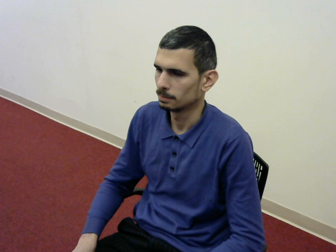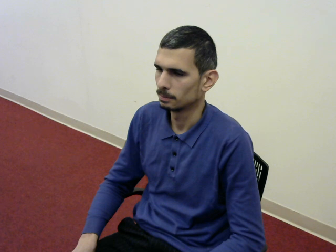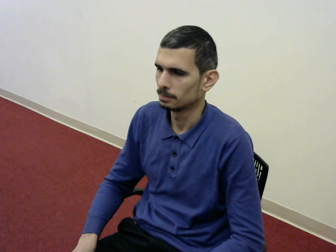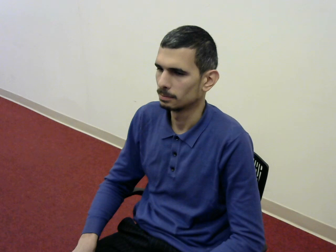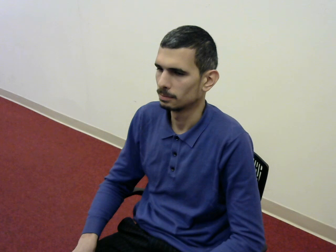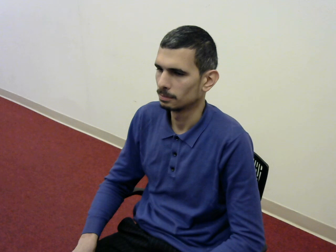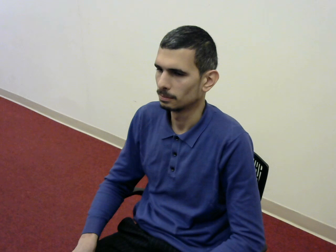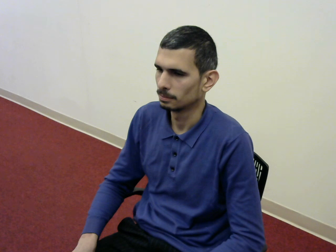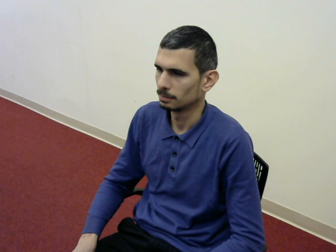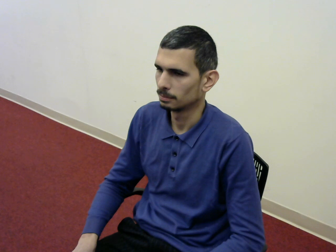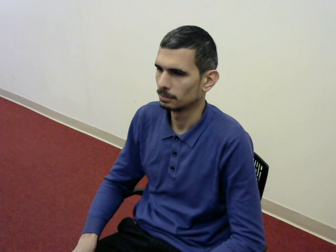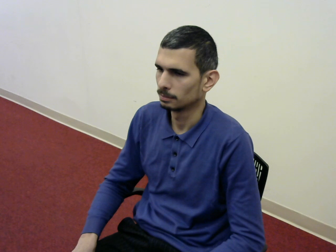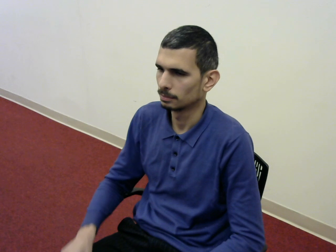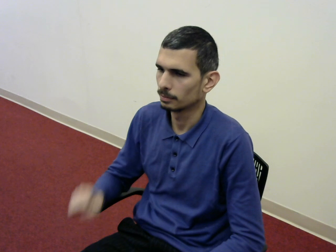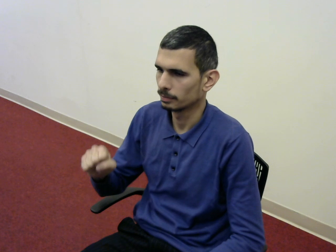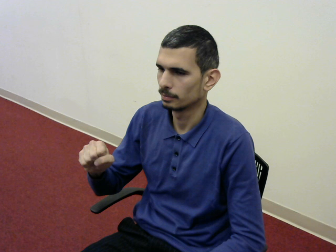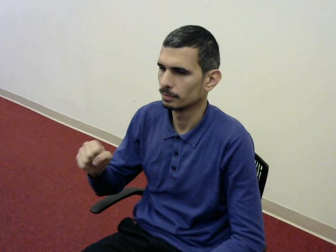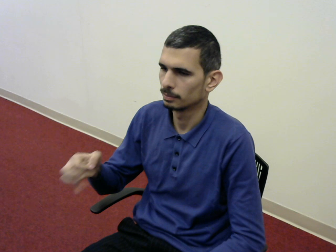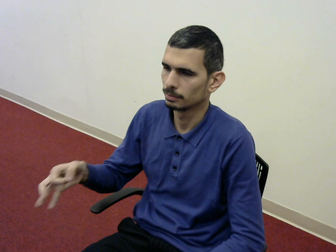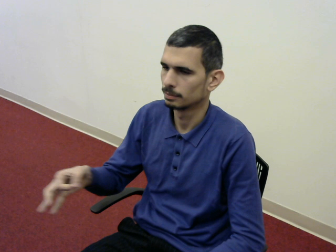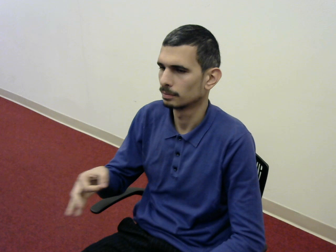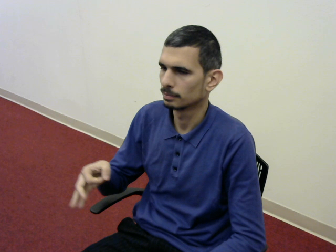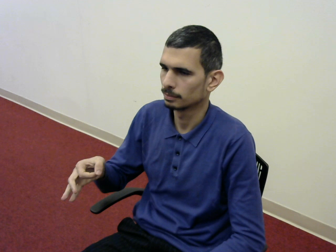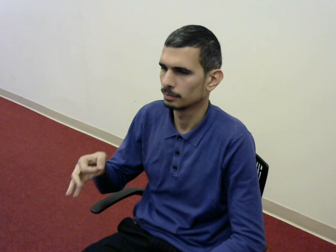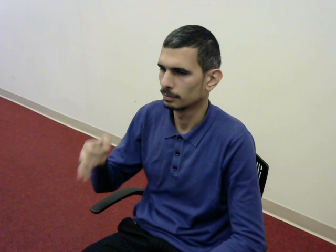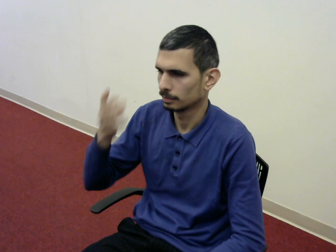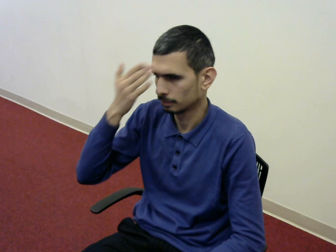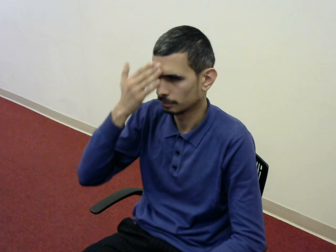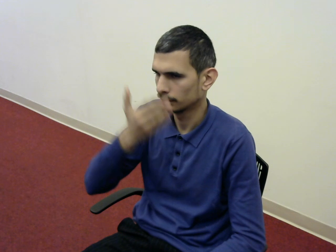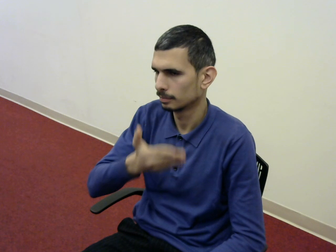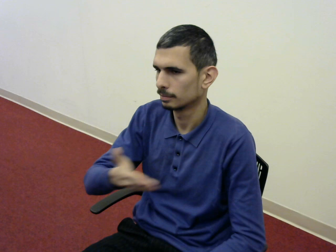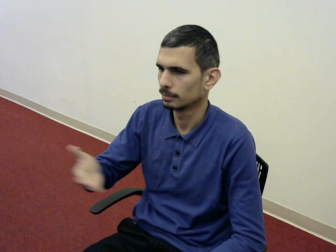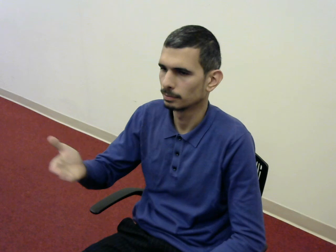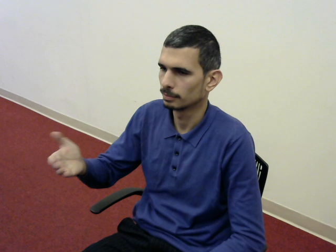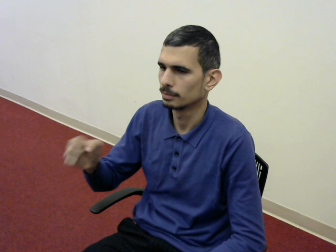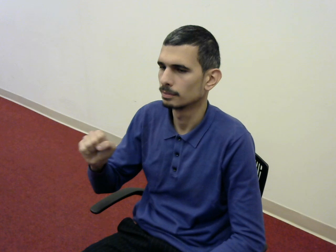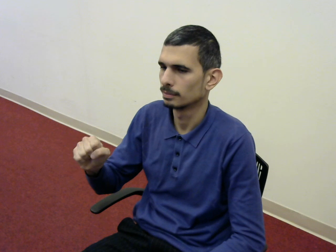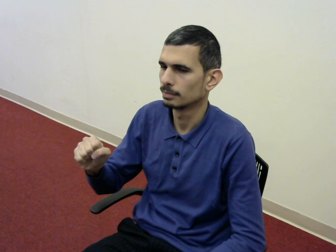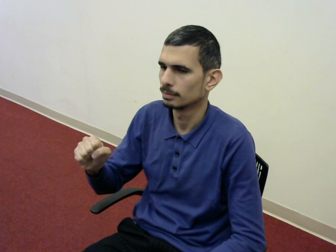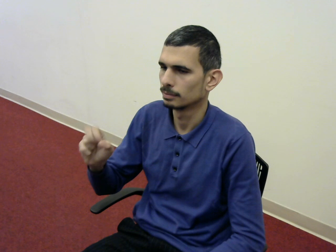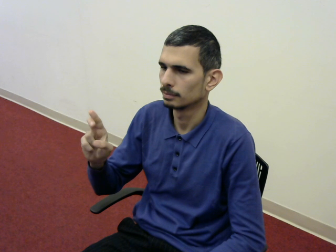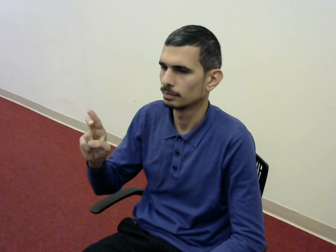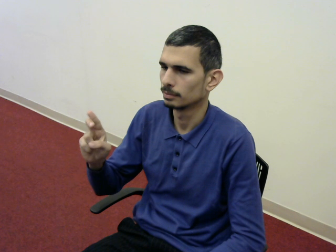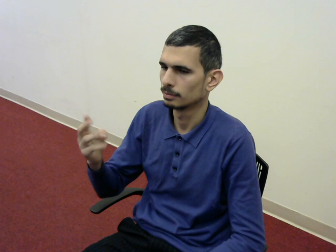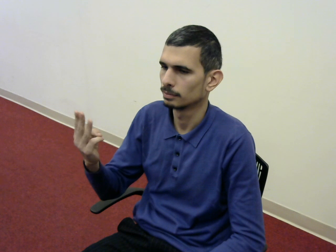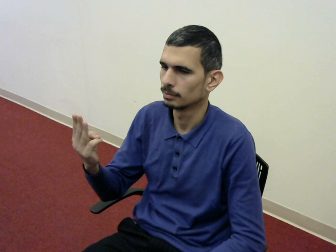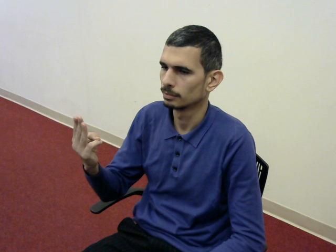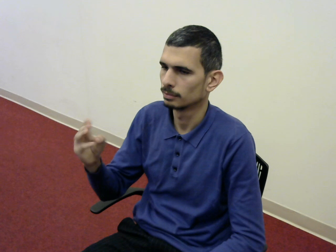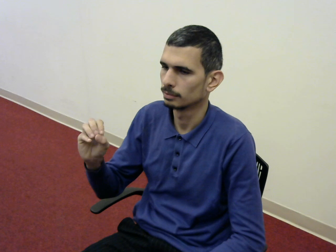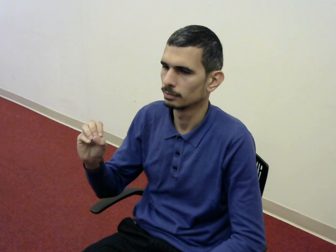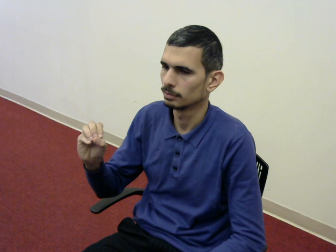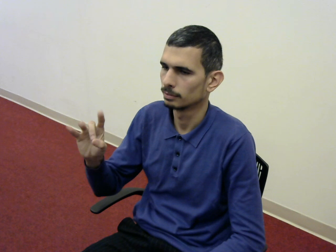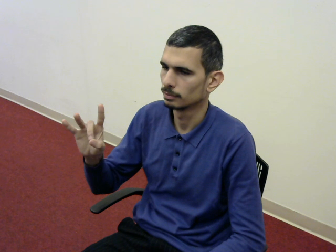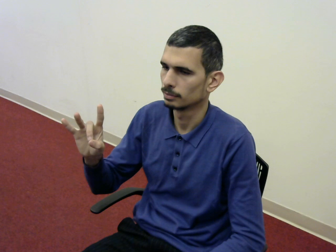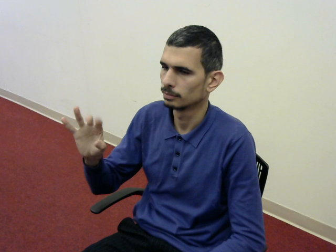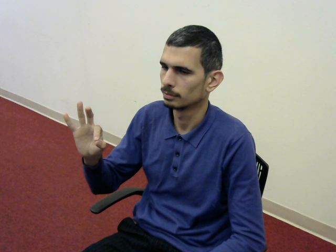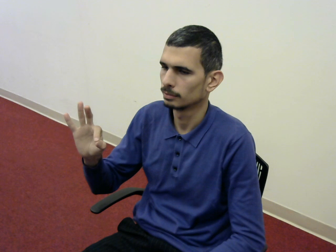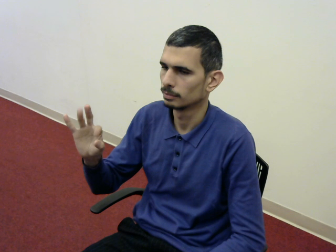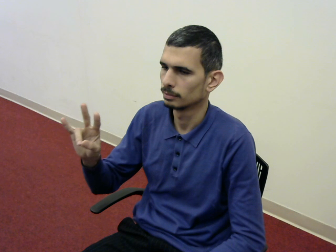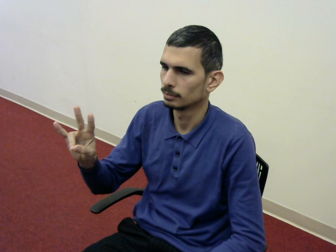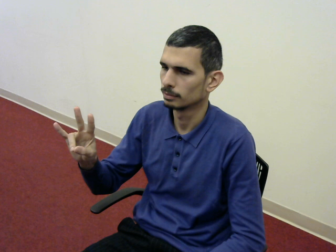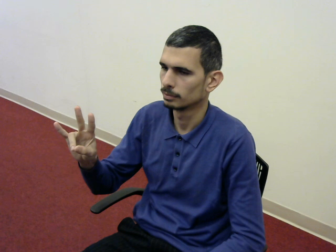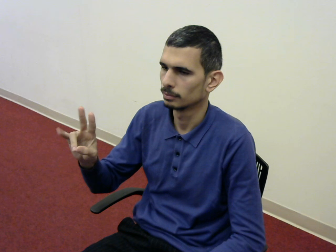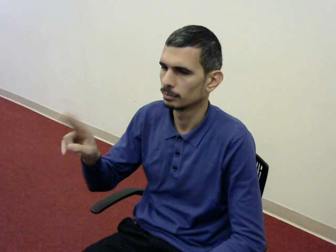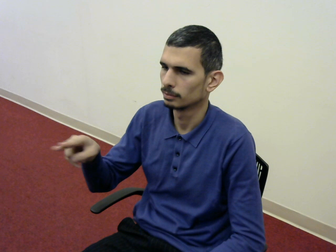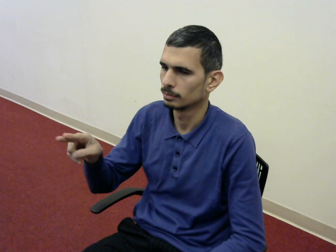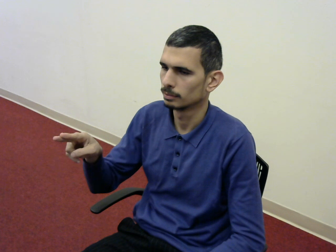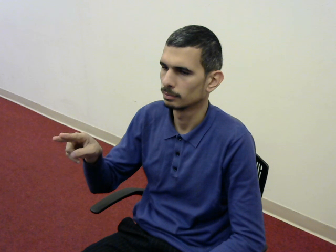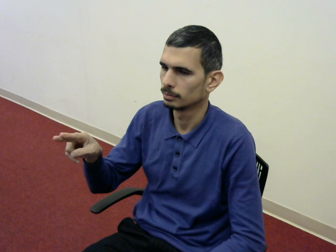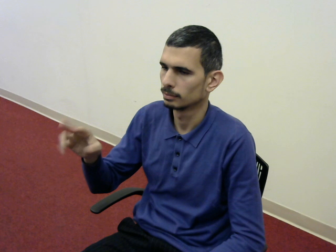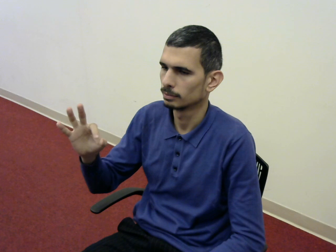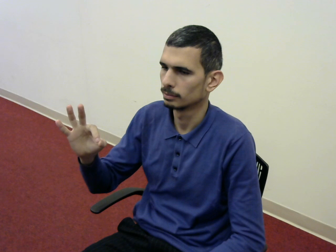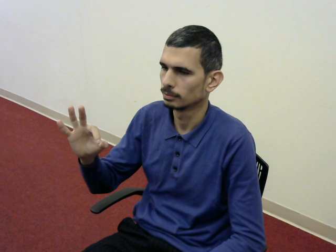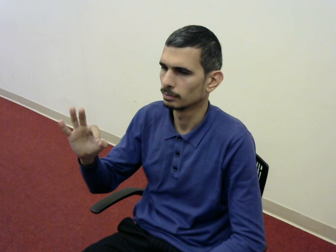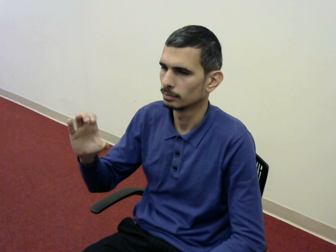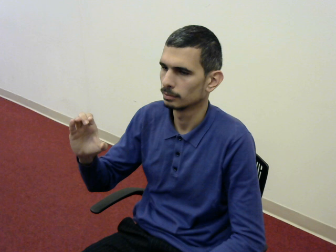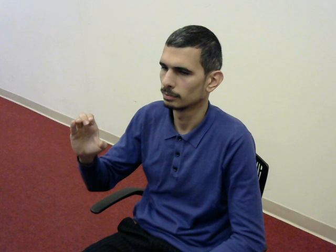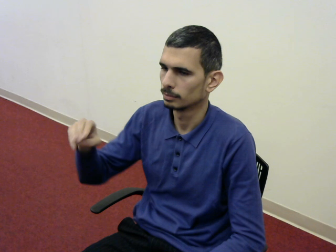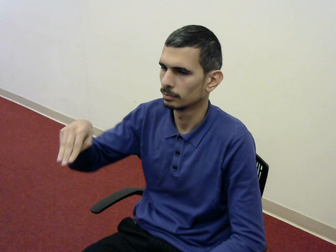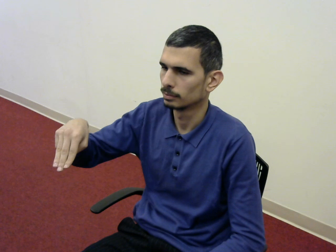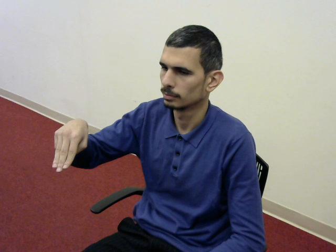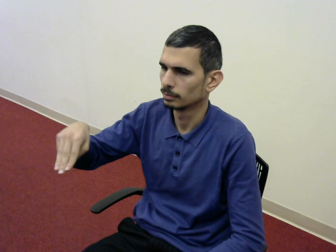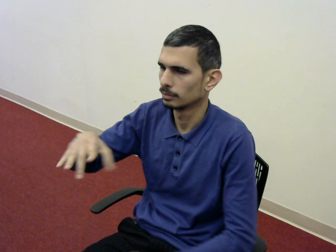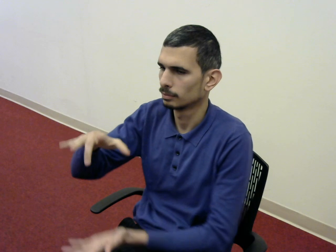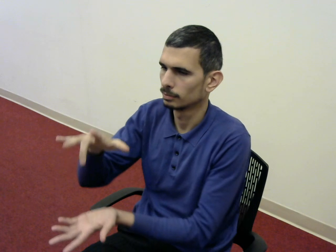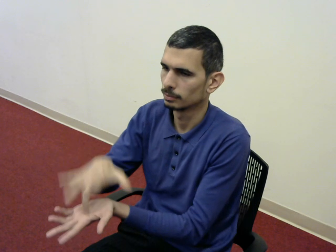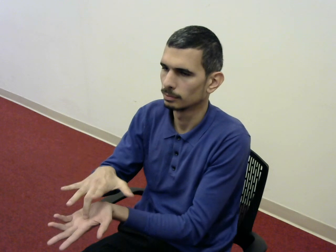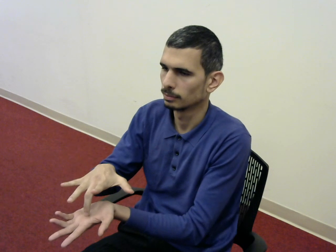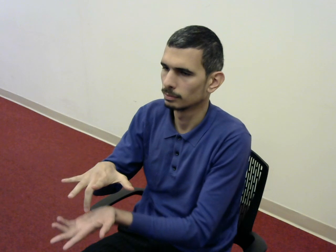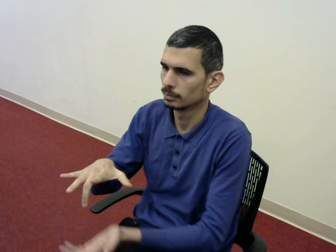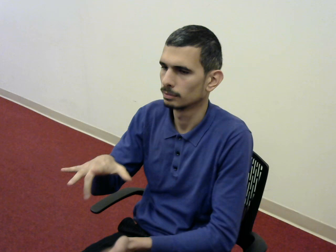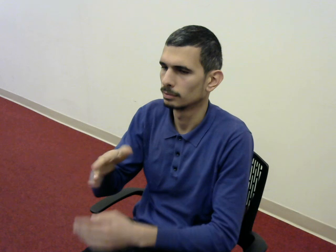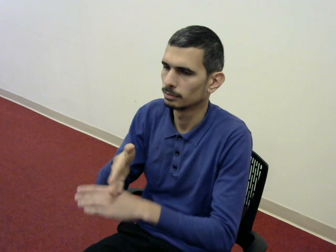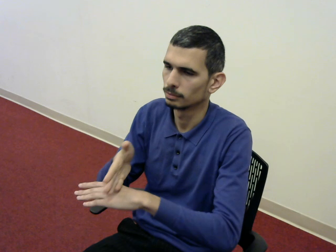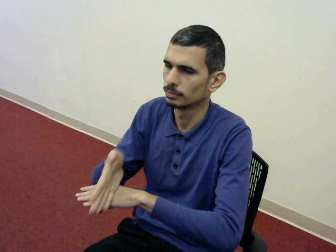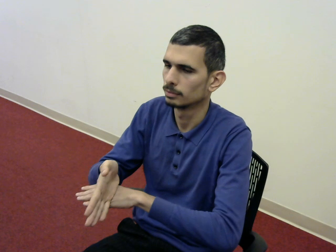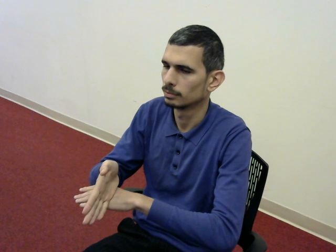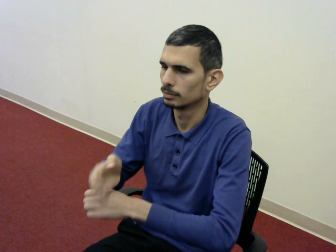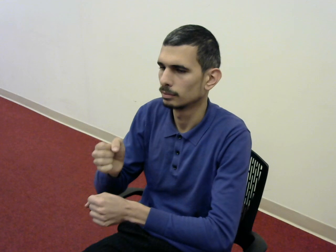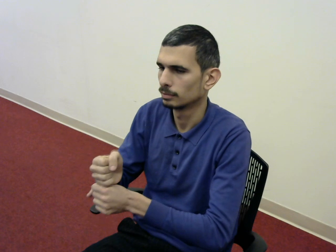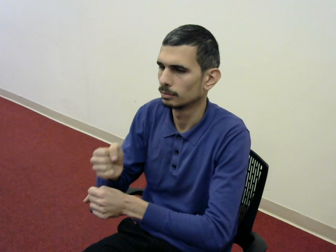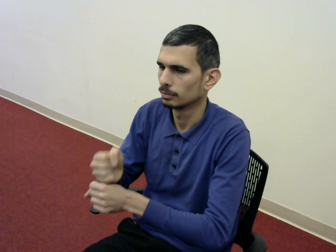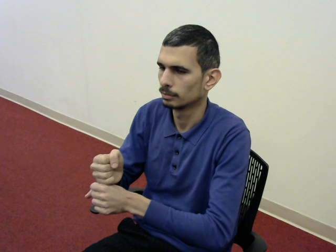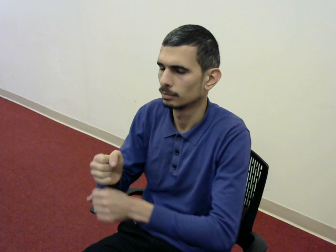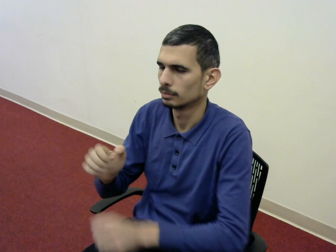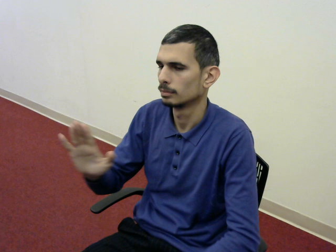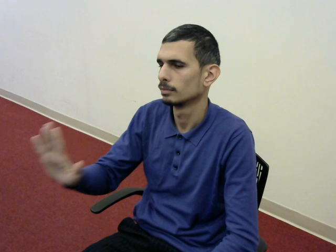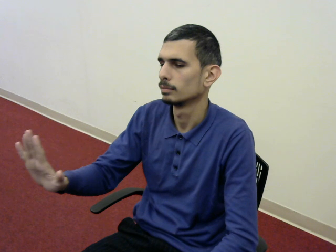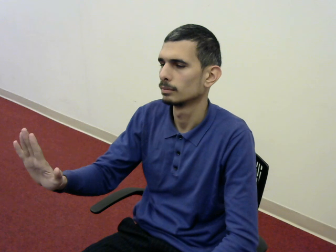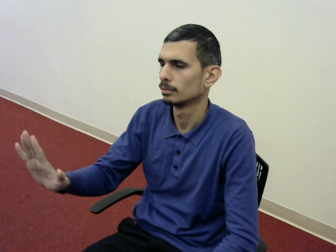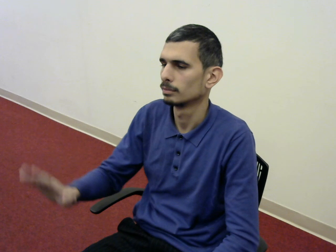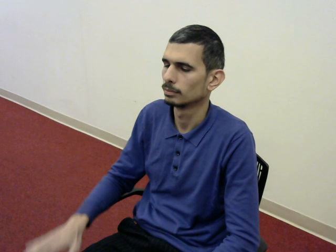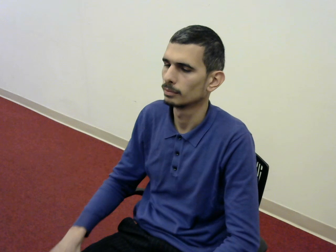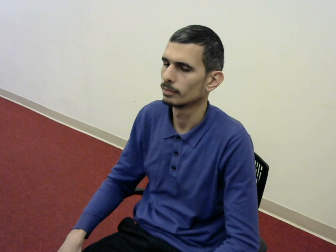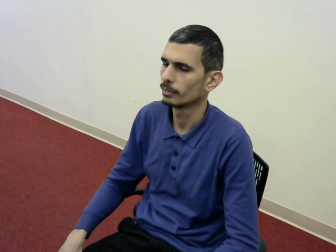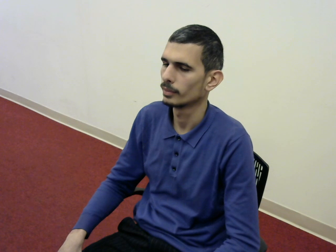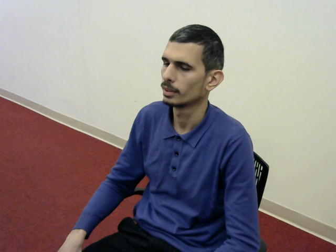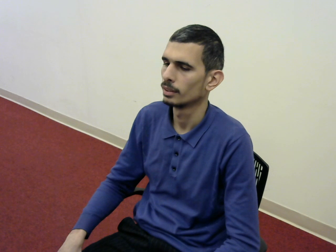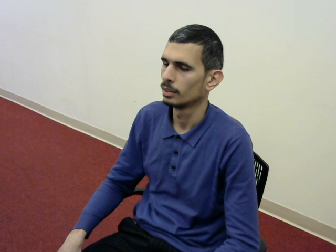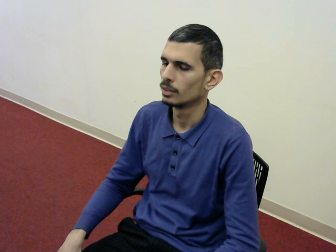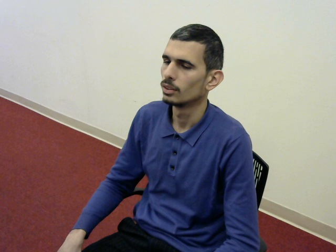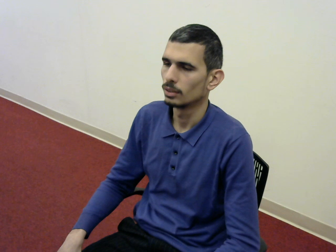Abşeron rayon sakinləri isə Abşeron DOST Mərkəzinə müraciət etməlidir